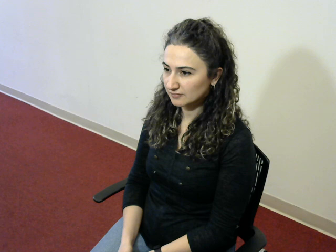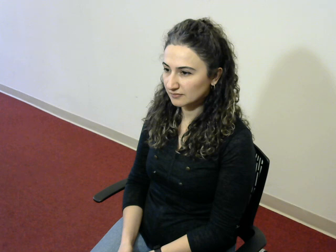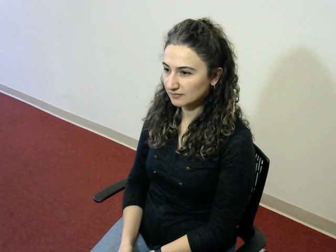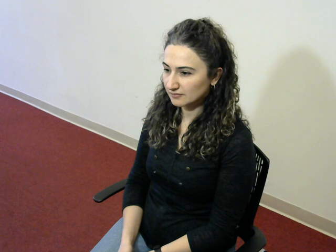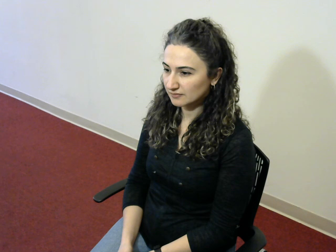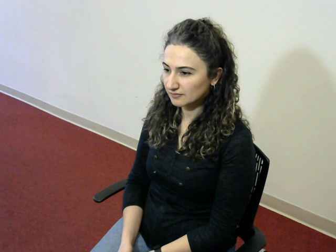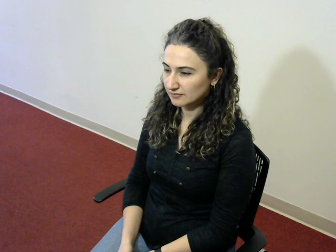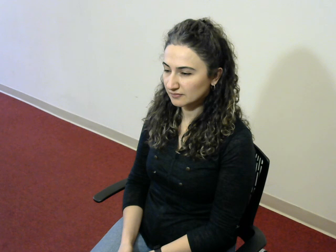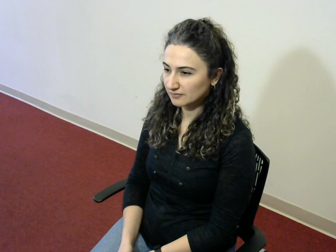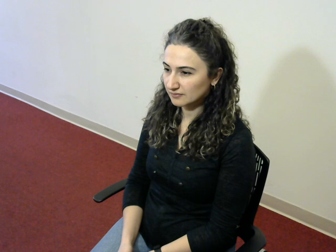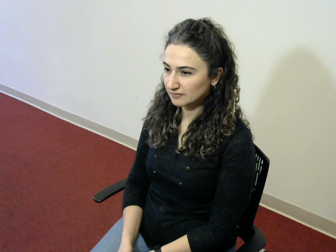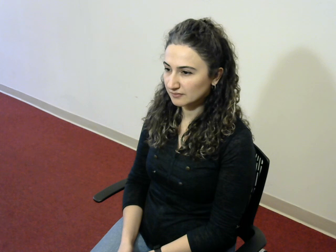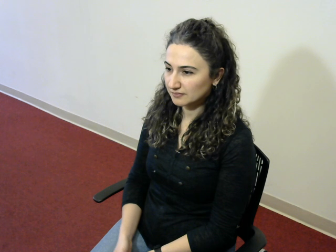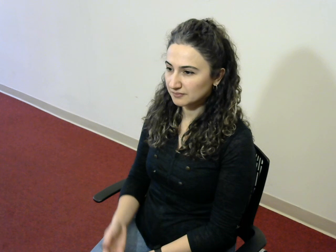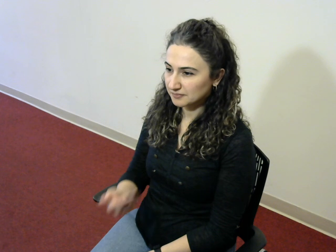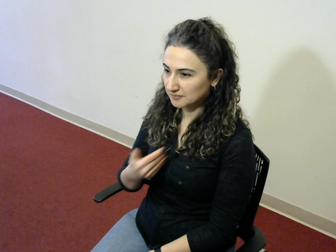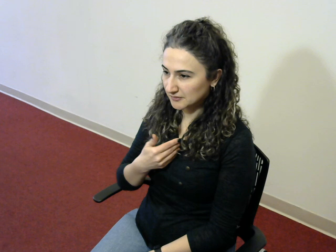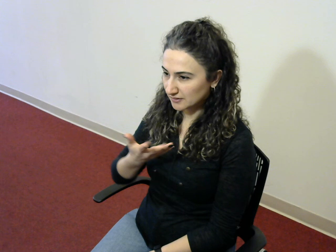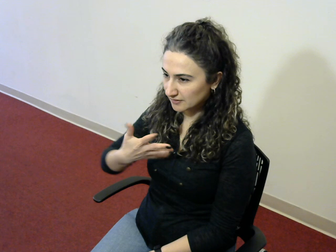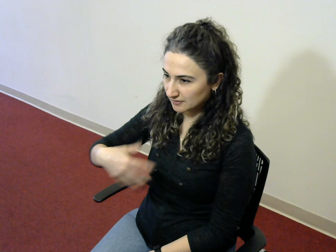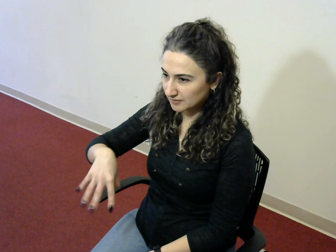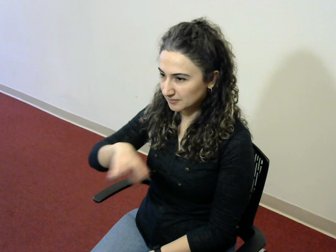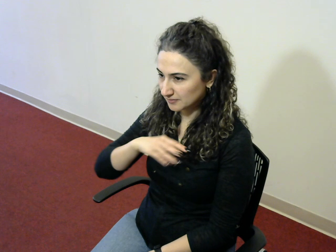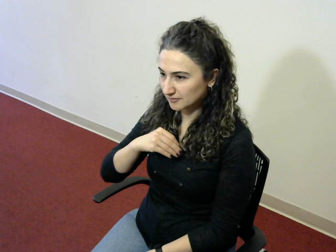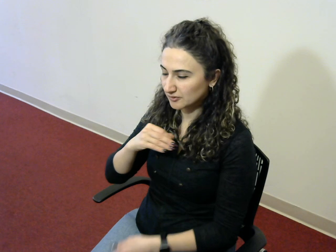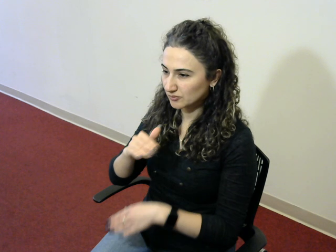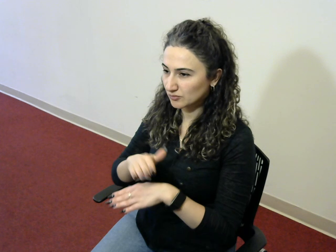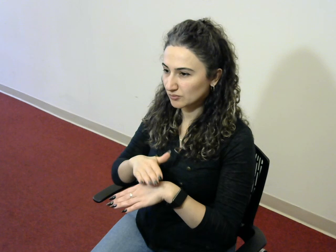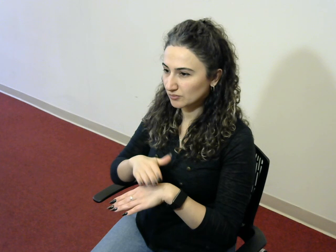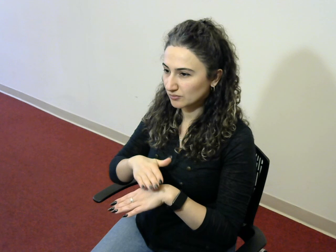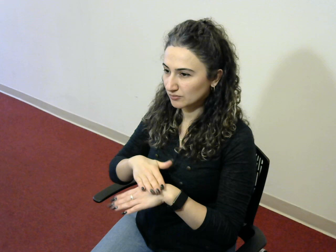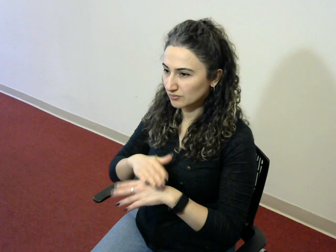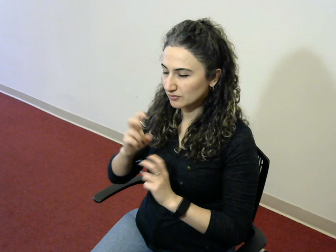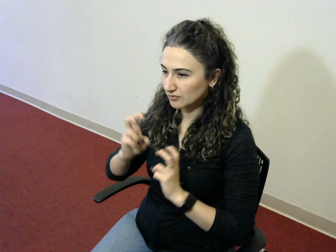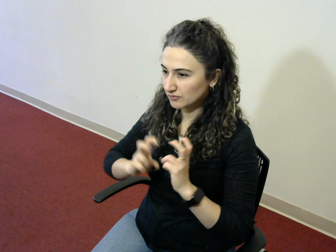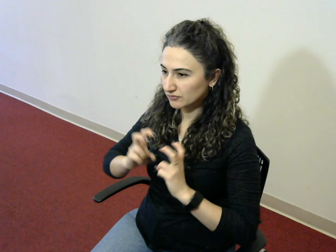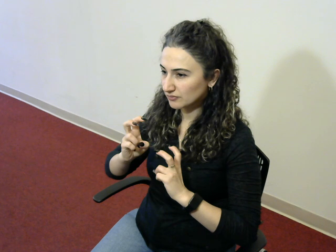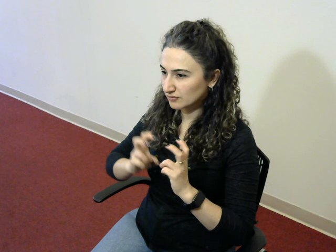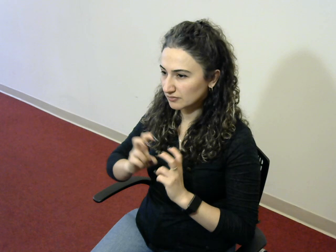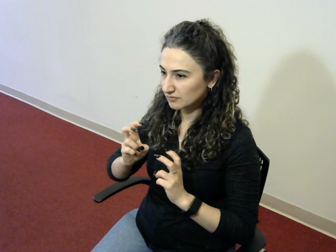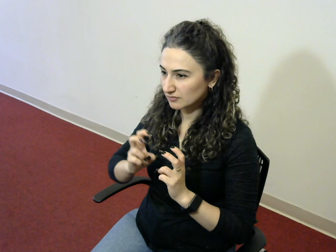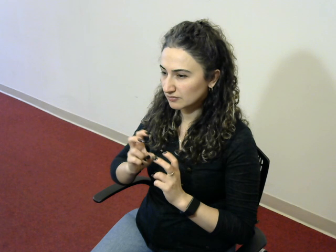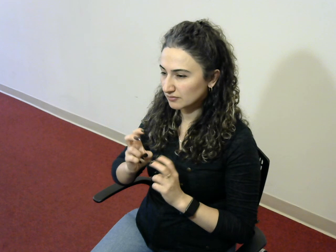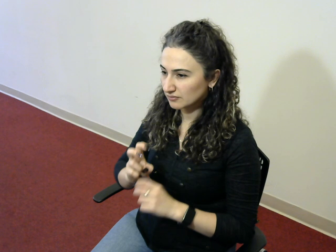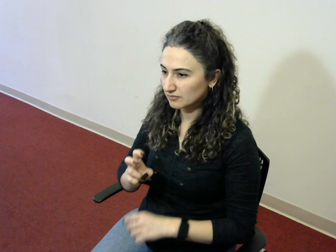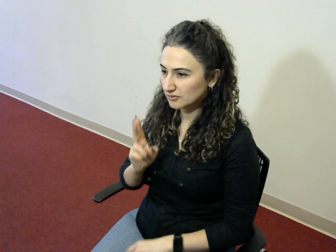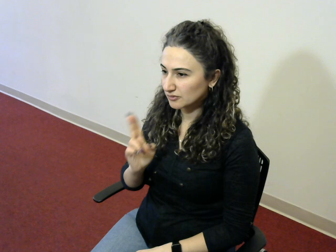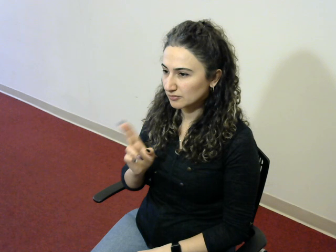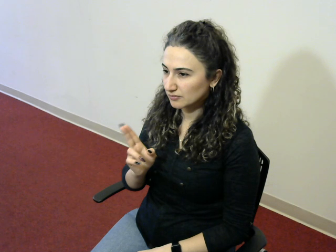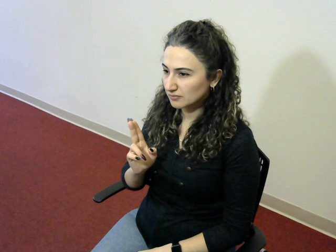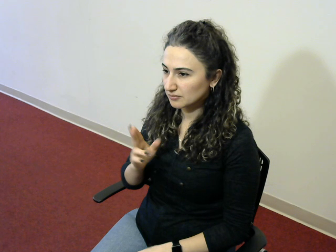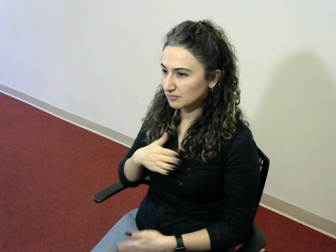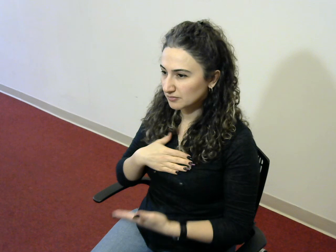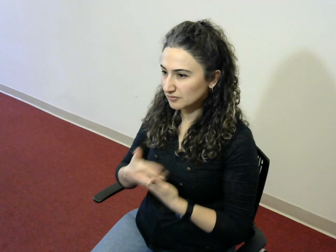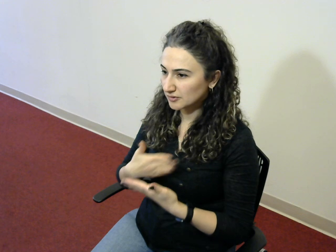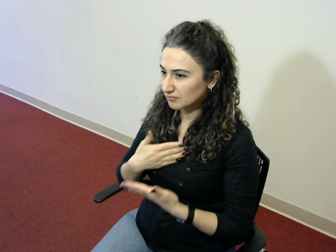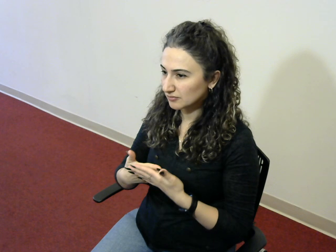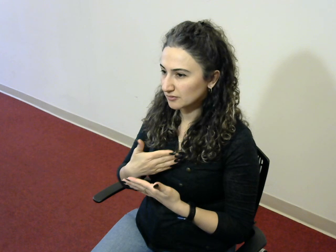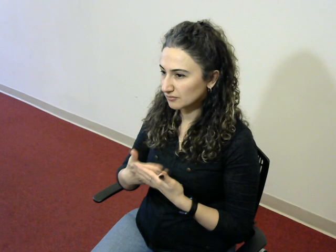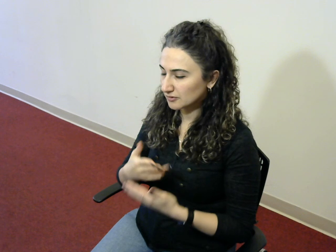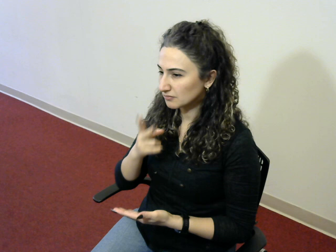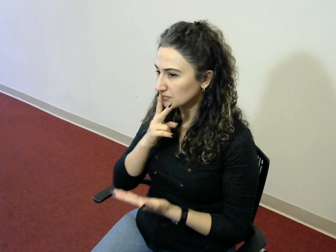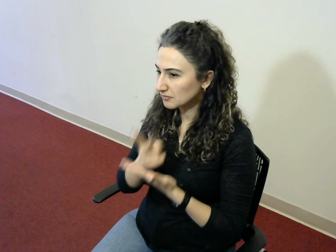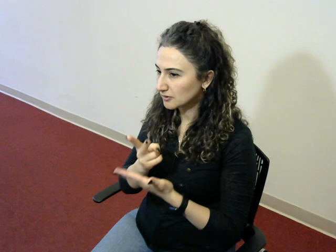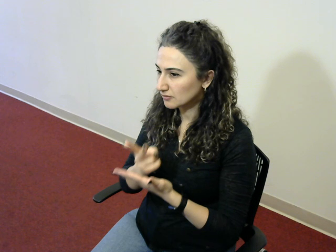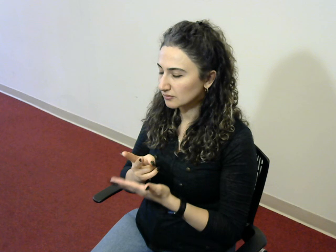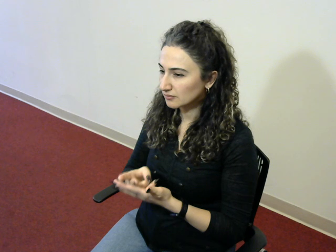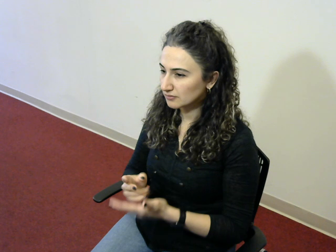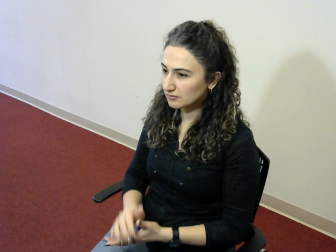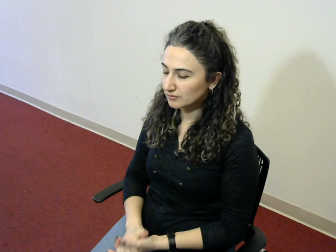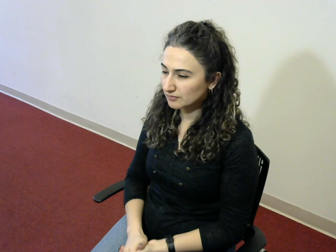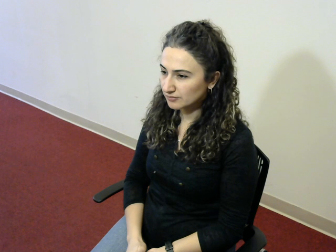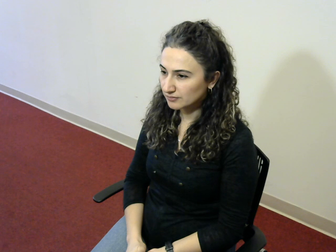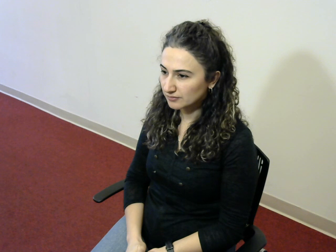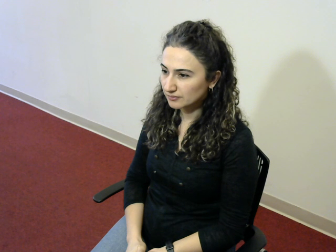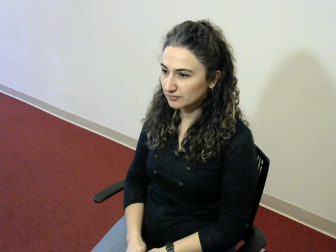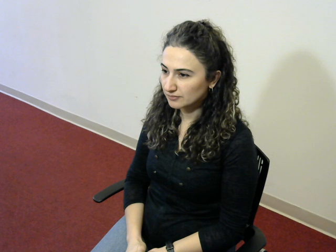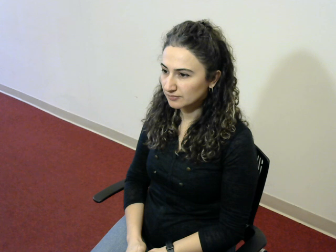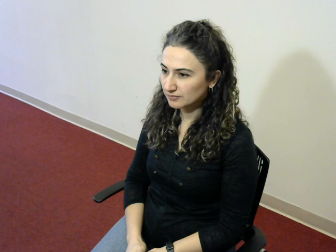Biz özəl şirkət kimi fəaliyyət göstəririk